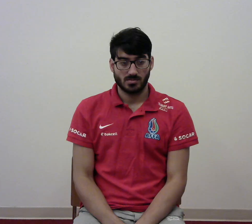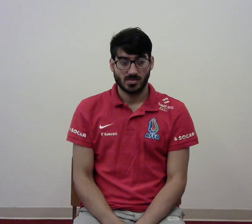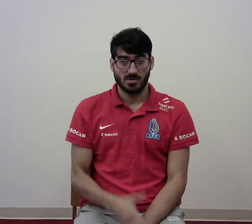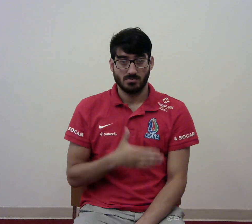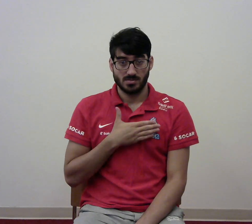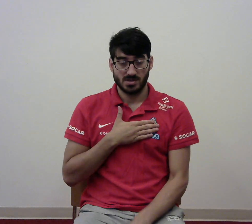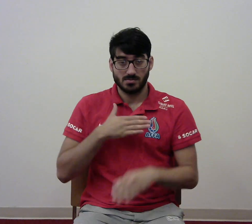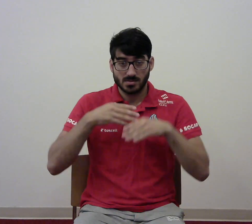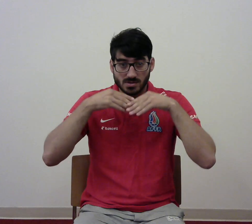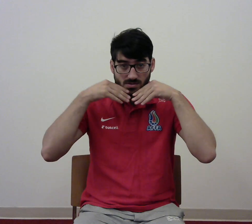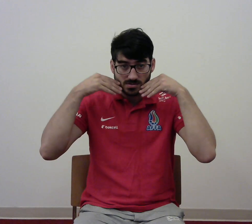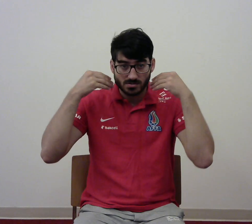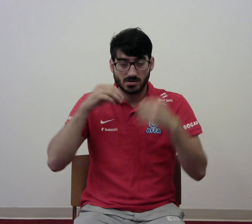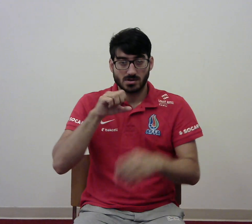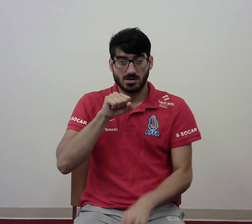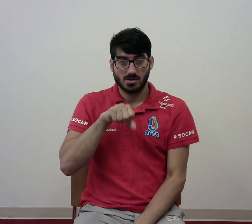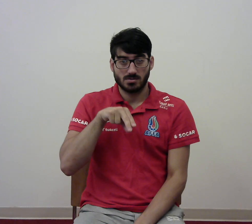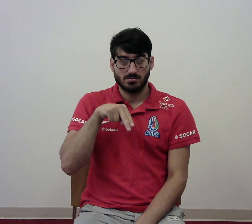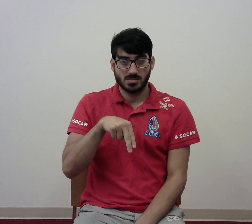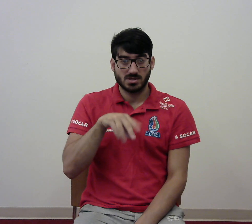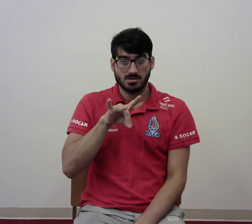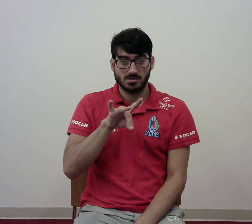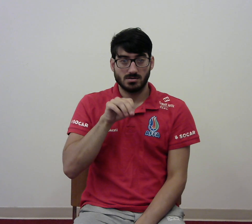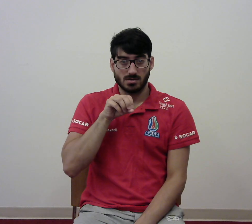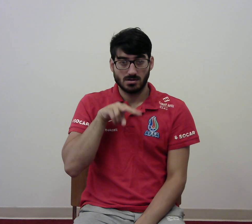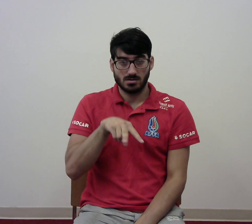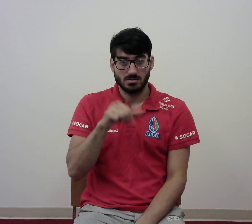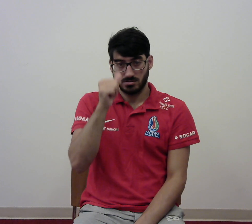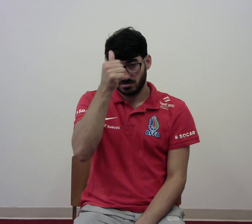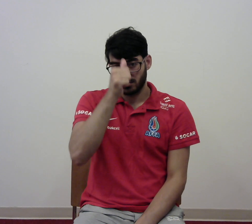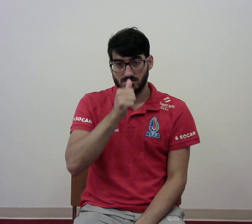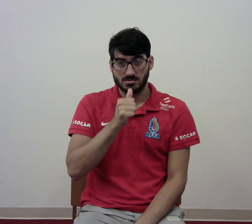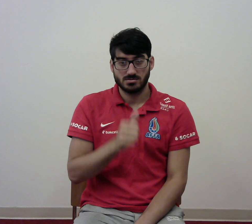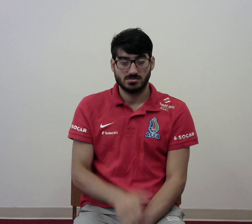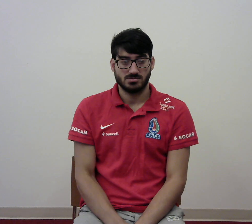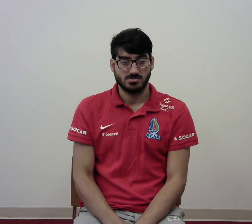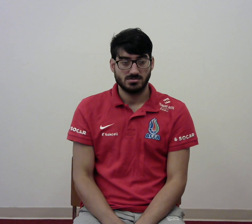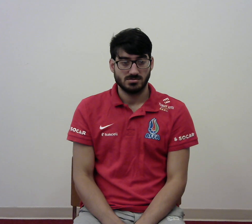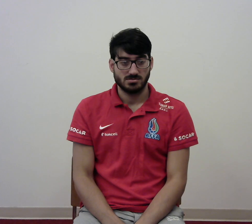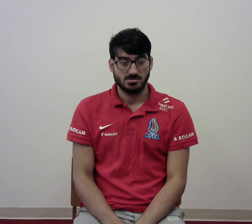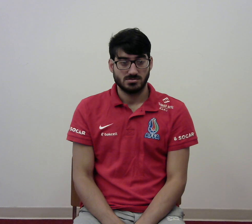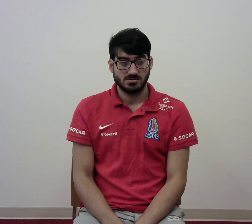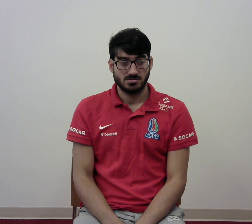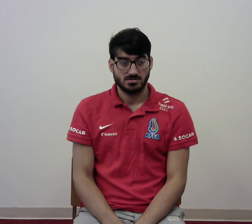Mənim ad günüm aprel ayındadır